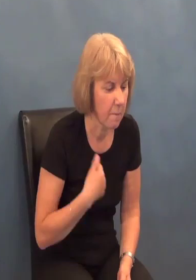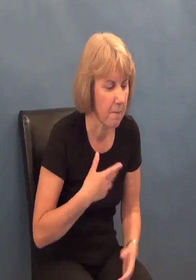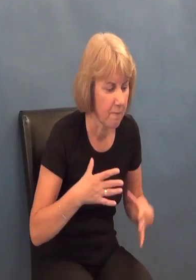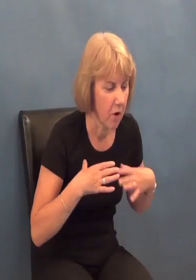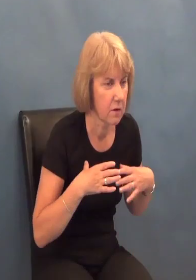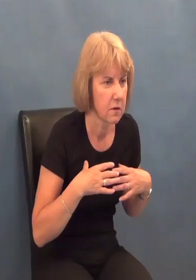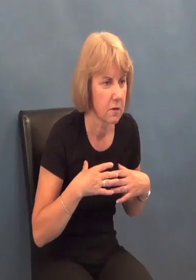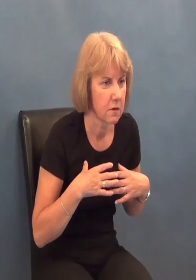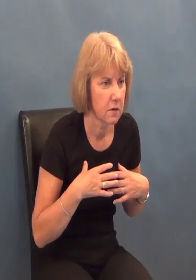Mam wolne.